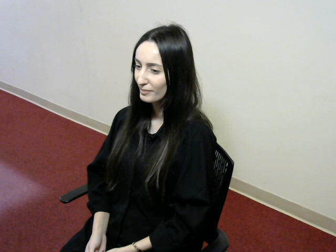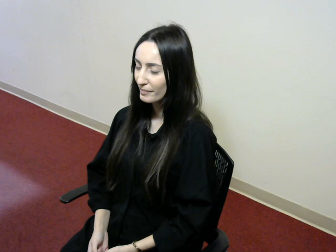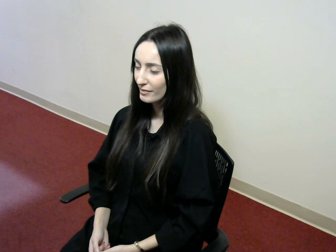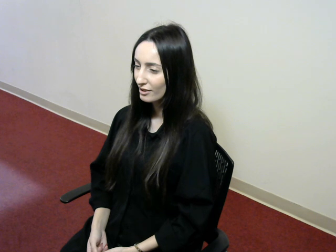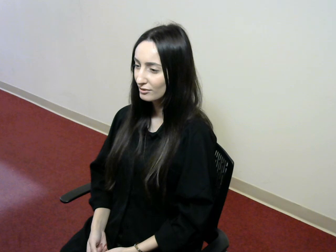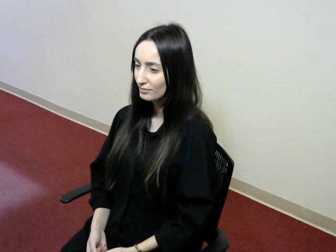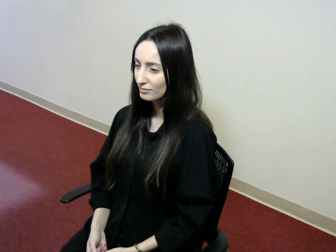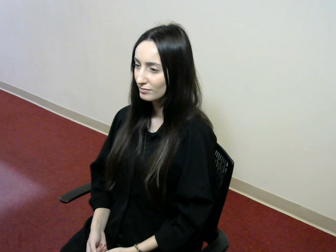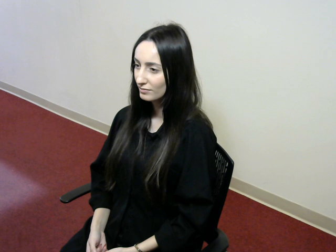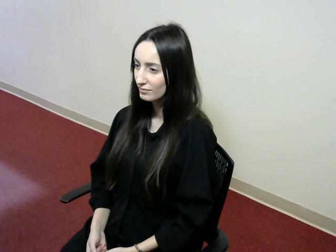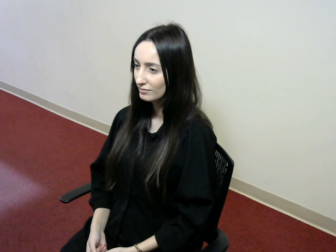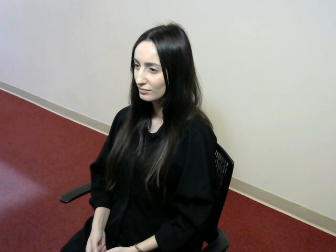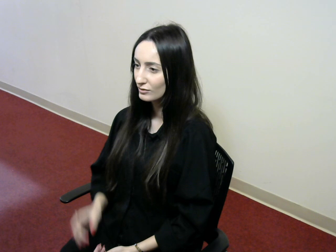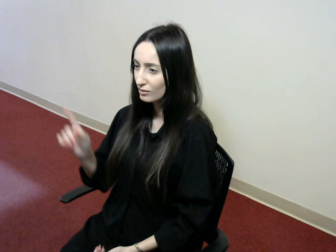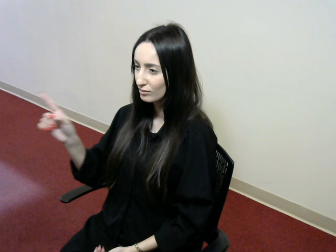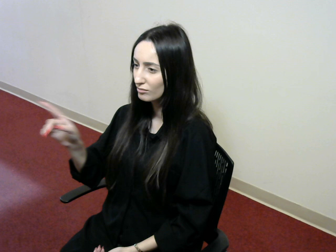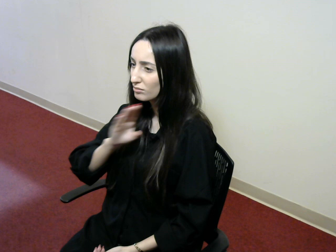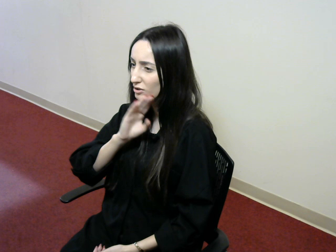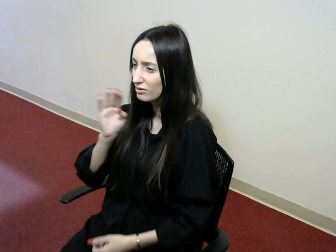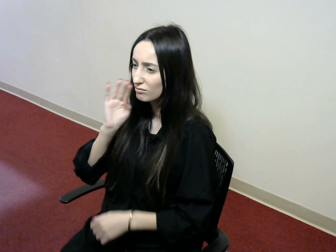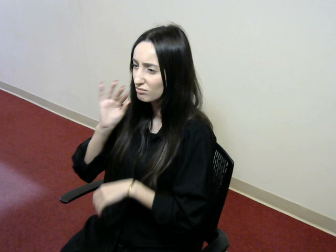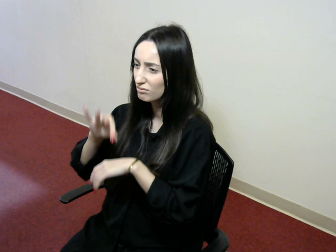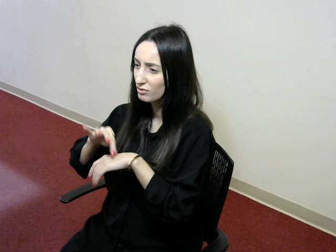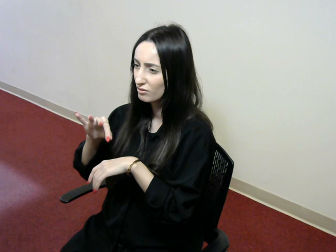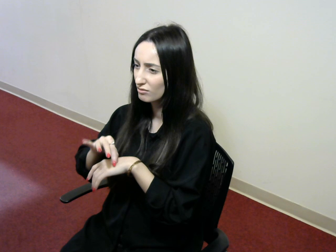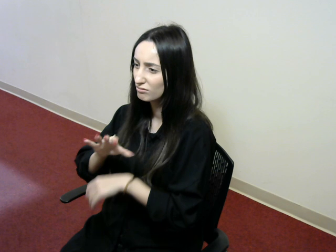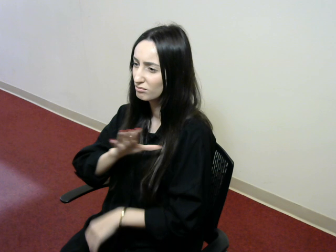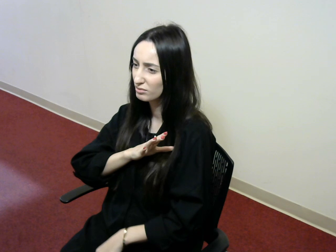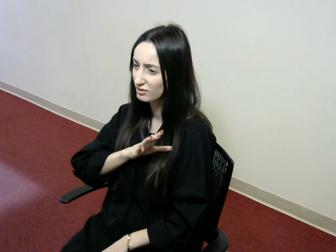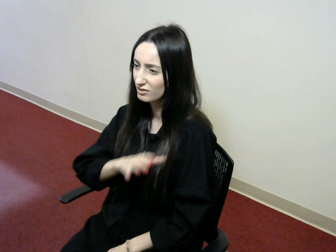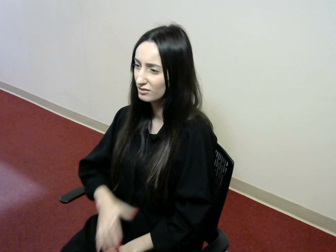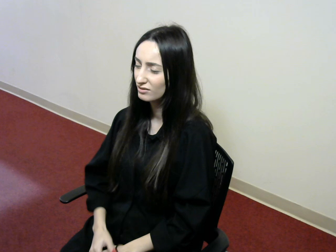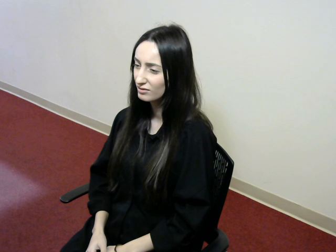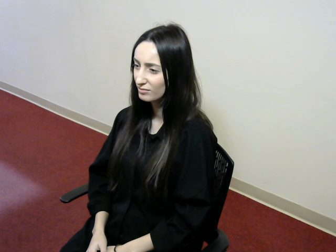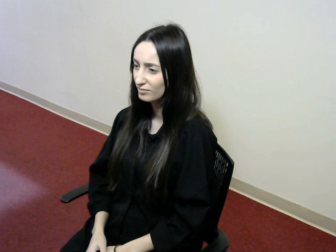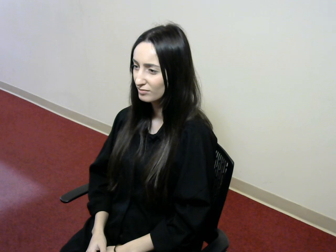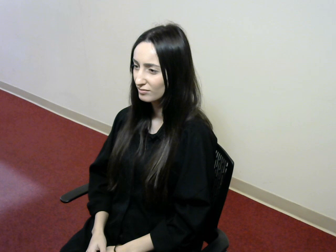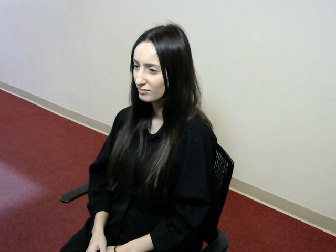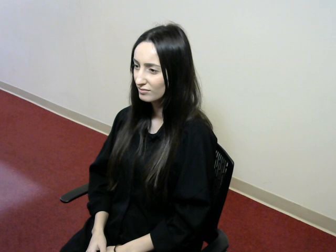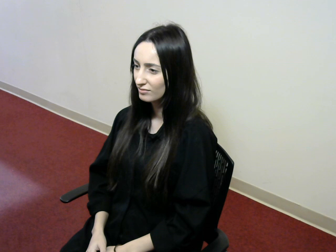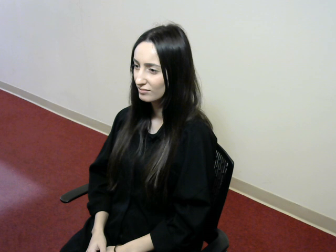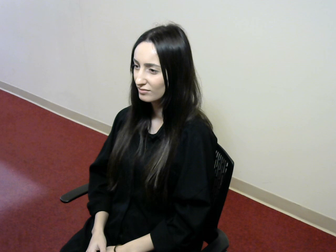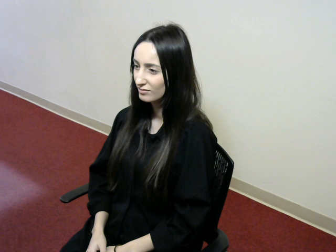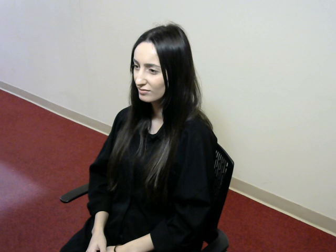Onun anası xəstələnmişdi